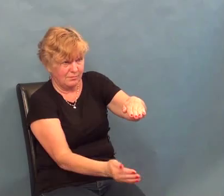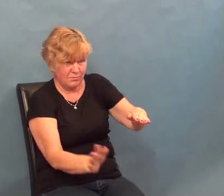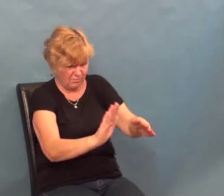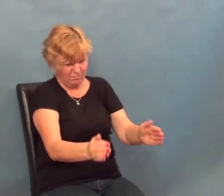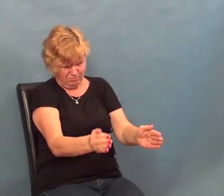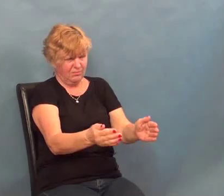Nie, dość duży.